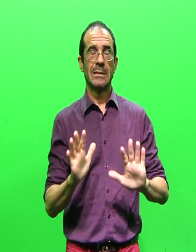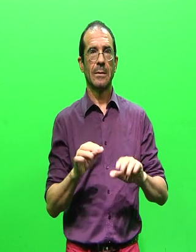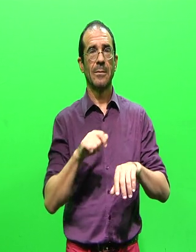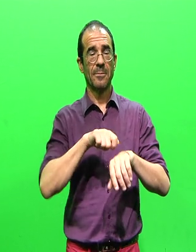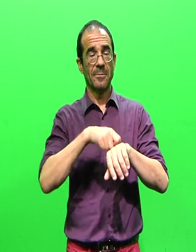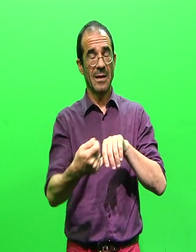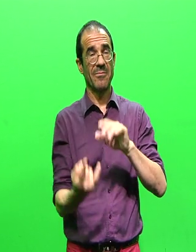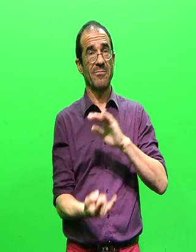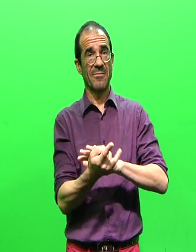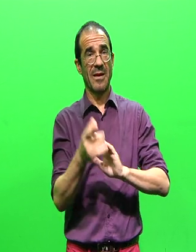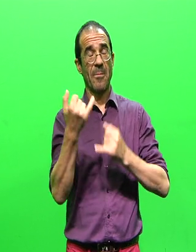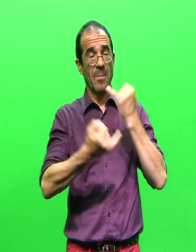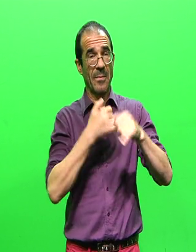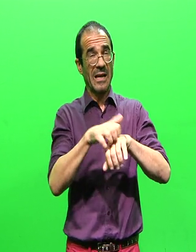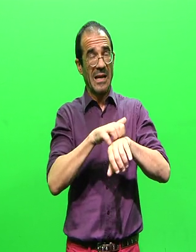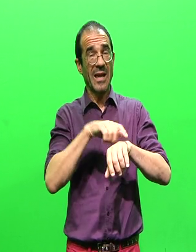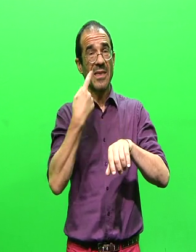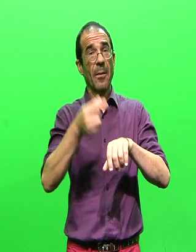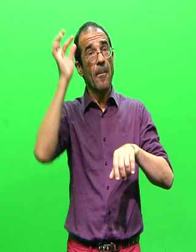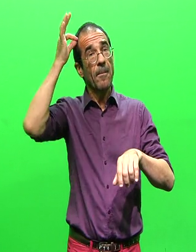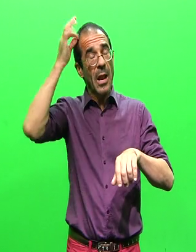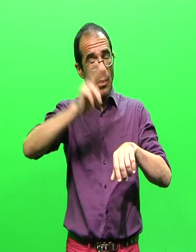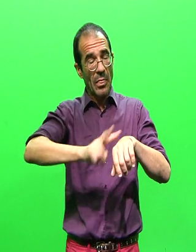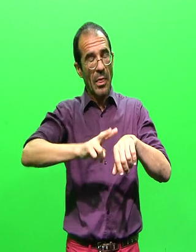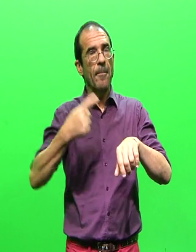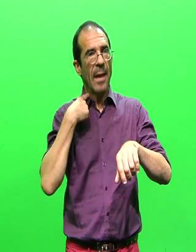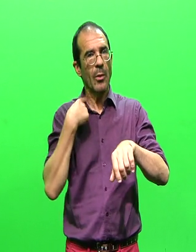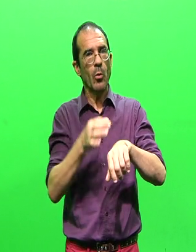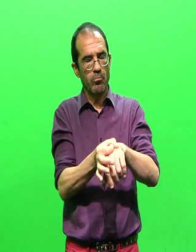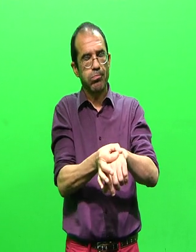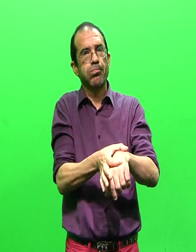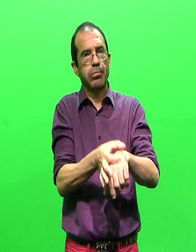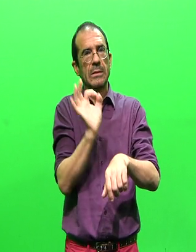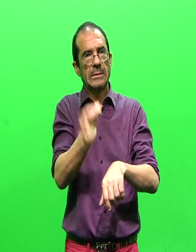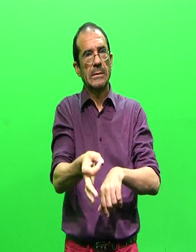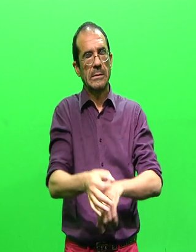Quan em va aparèixer el problema de la picor a la pell, després em van començar a caure els pèls de la mà i tinc una clapa a la mà.